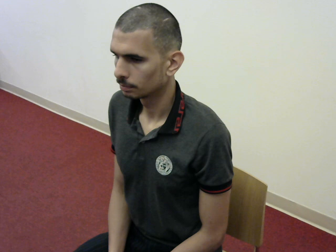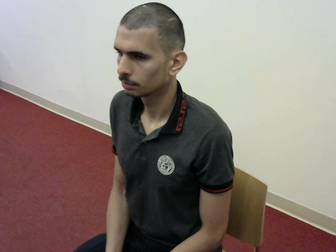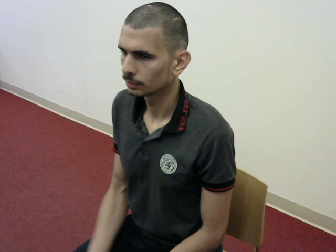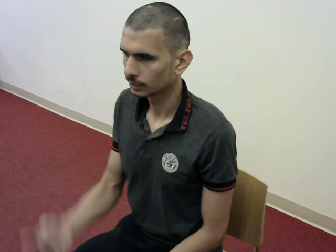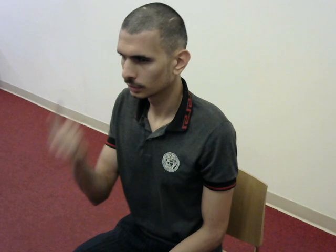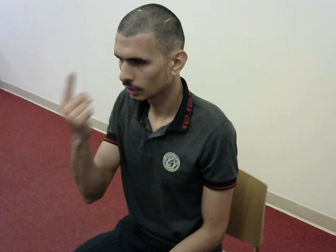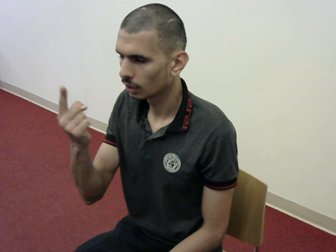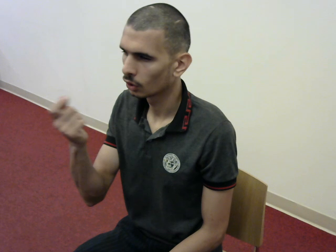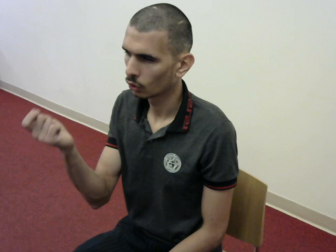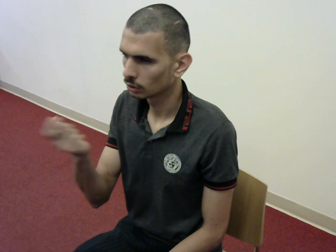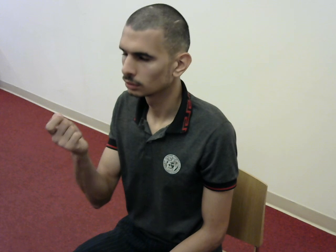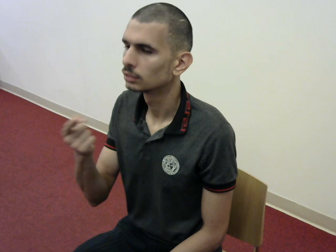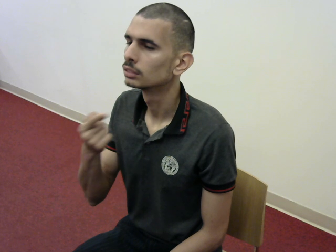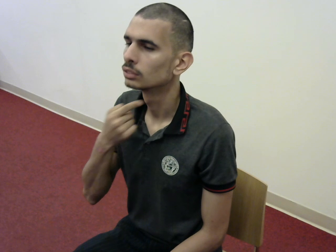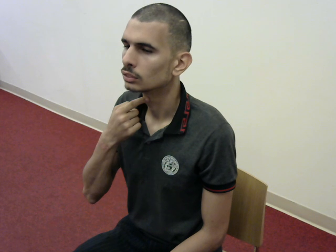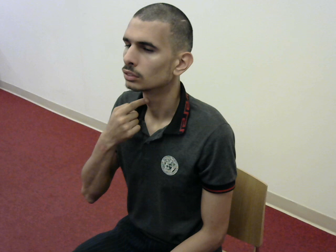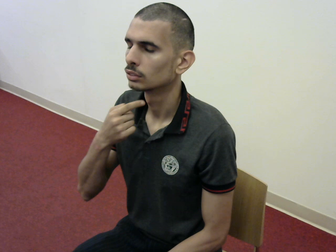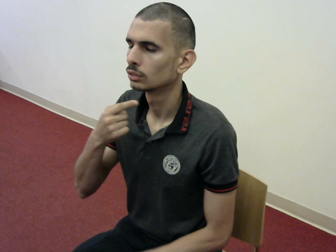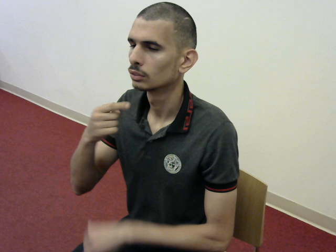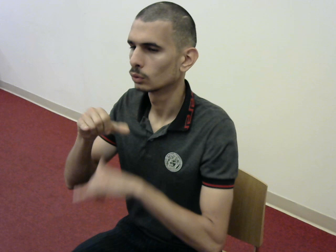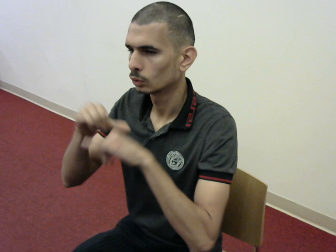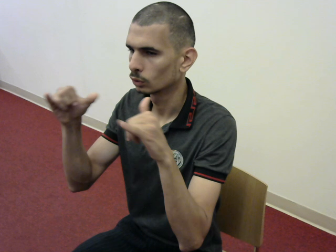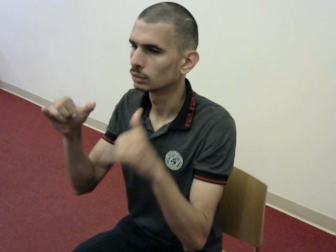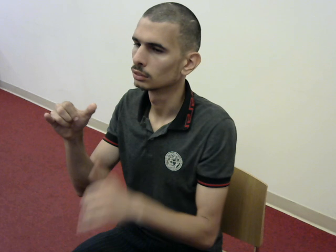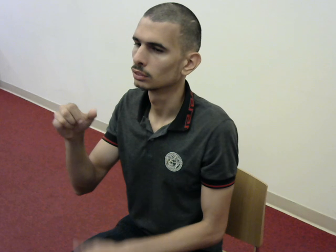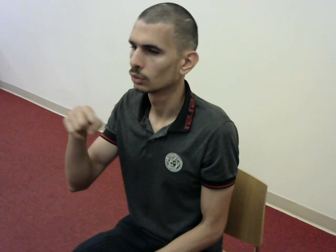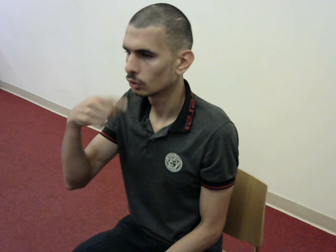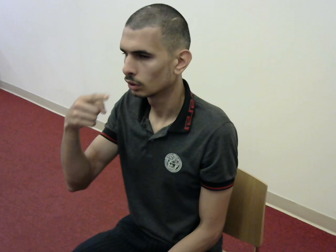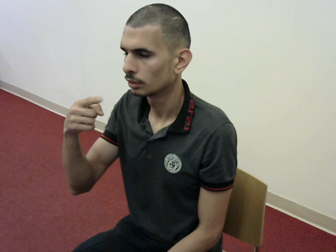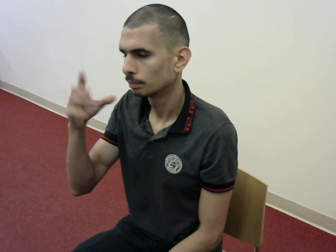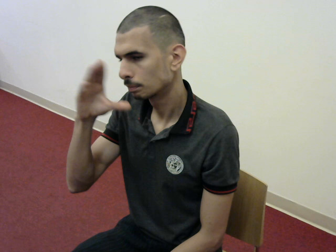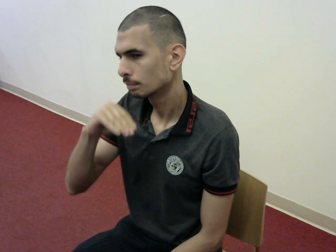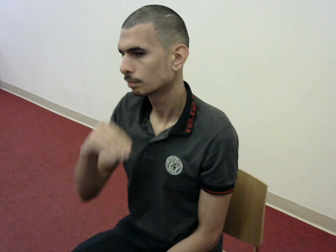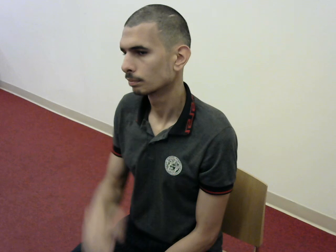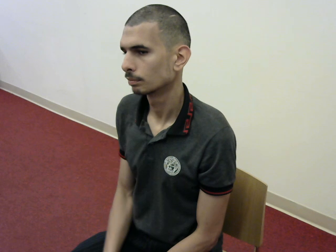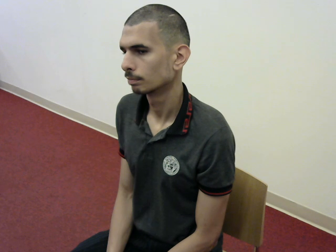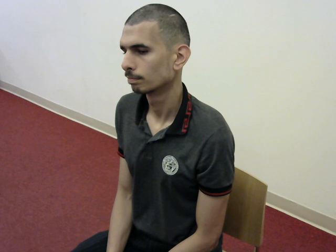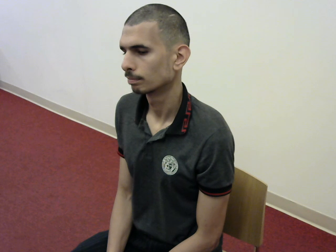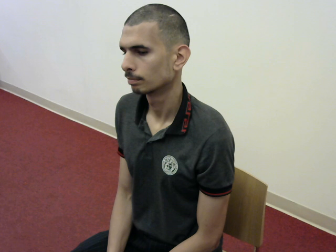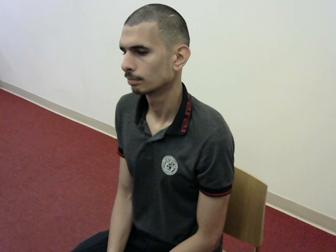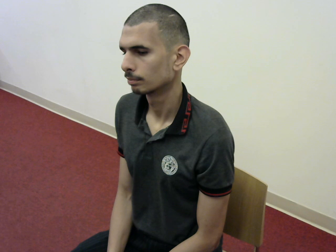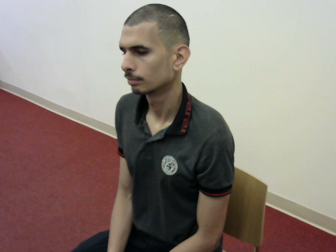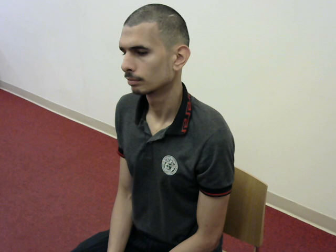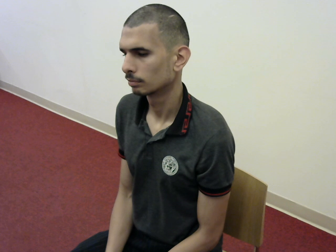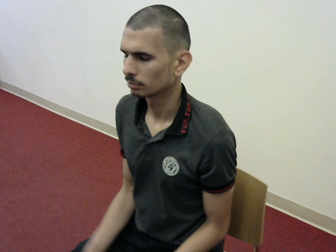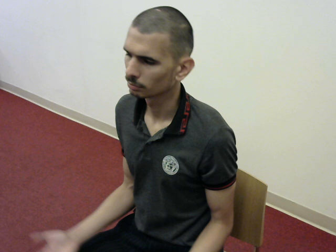Bir az ucadan deyə bilərsinizmi?